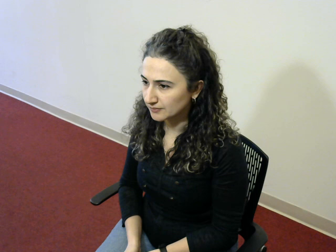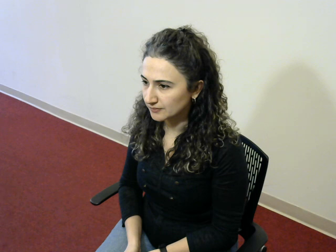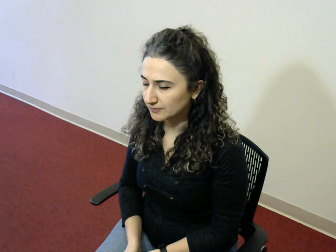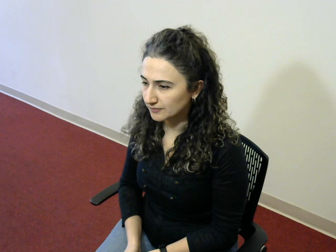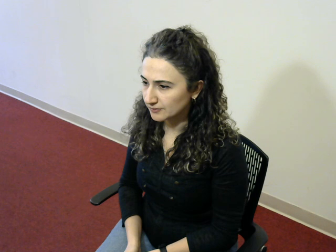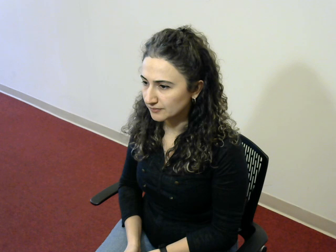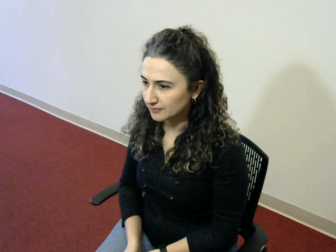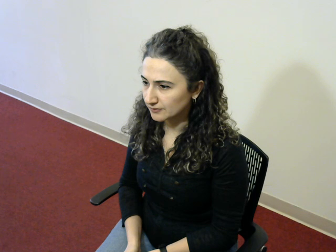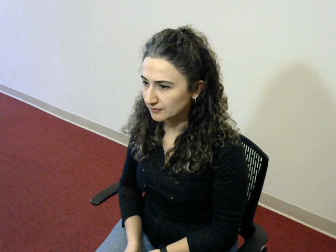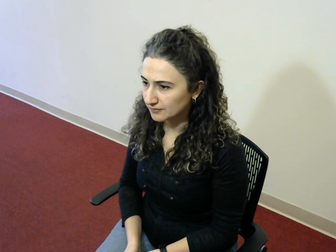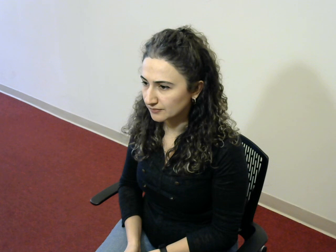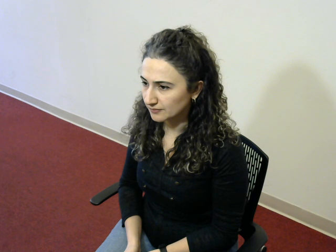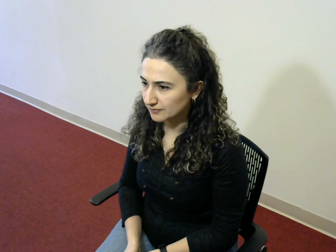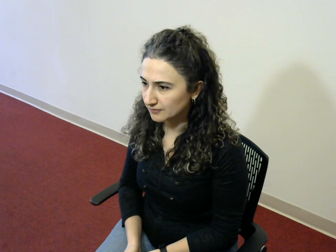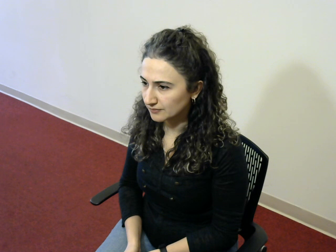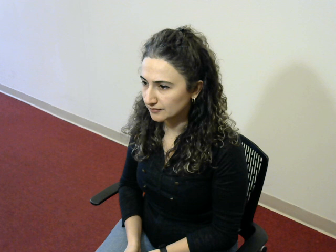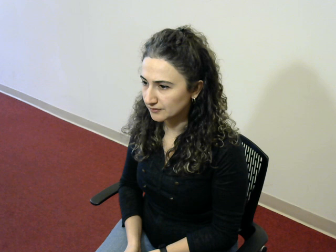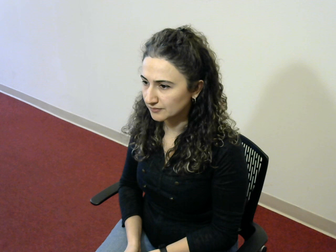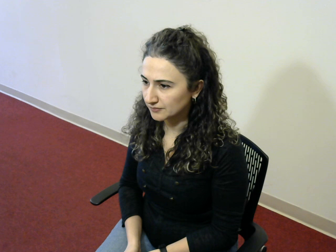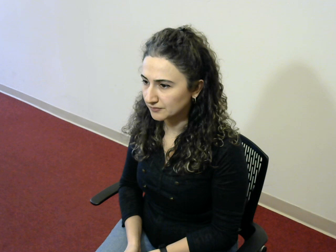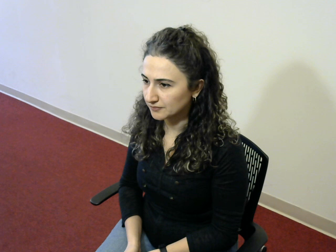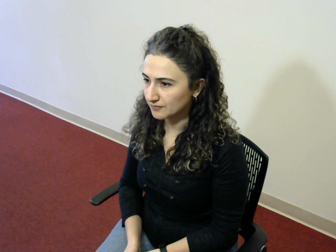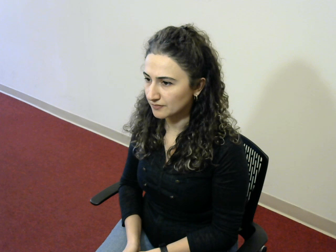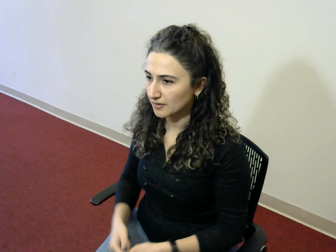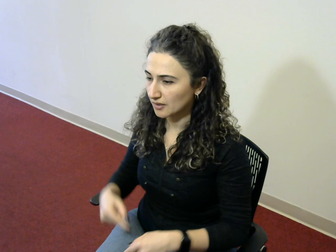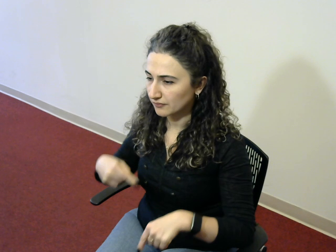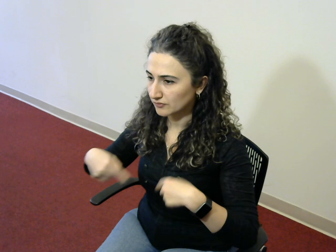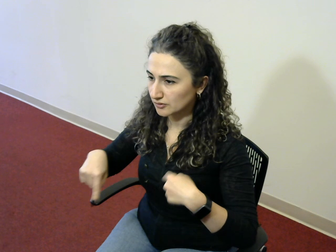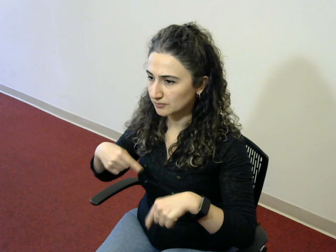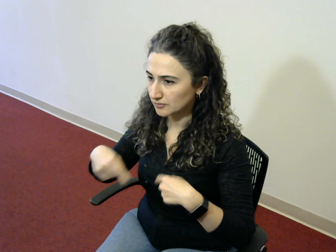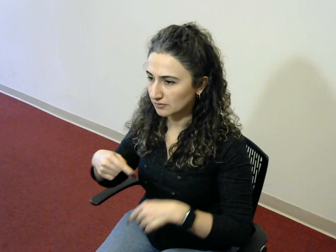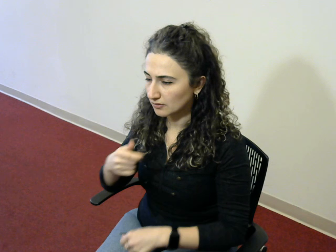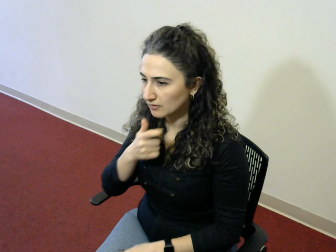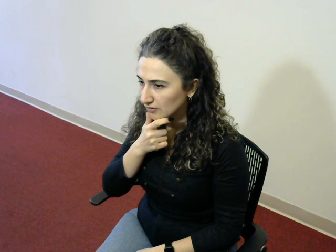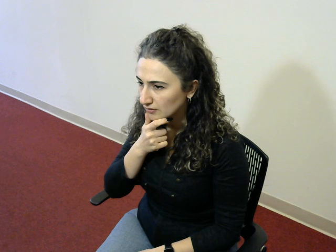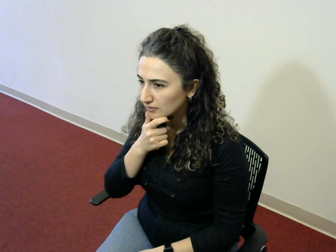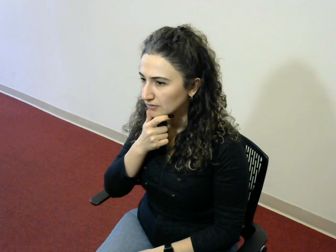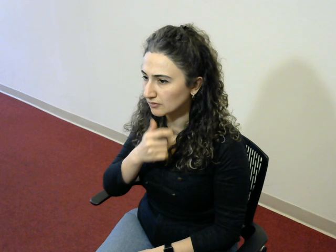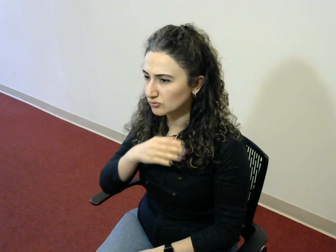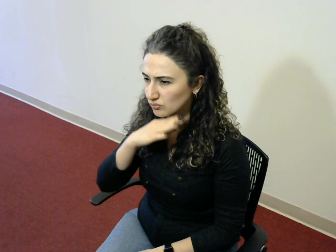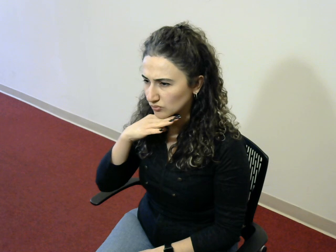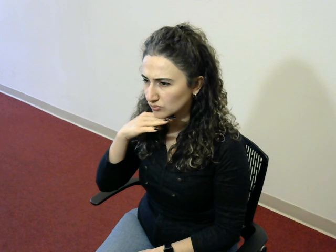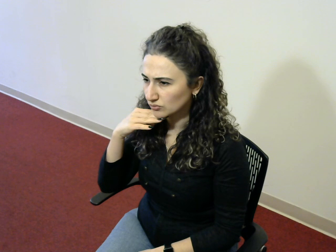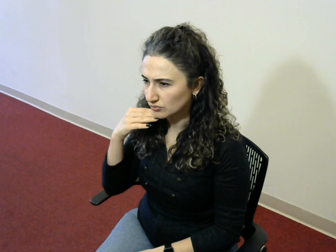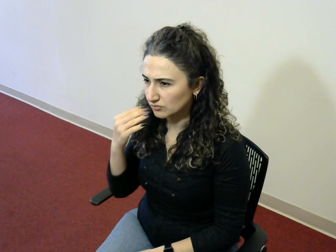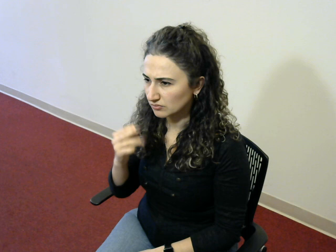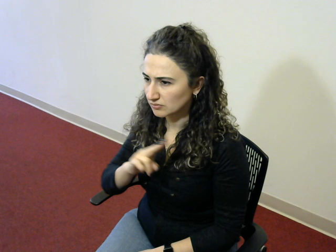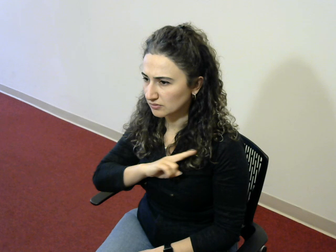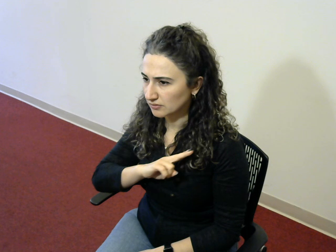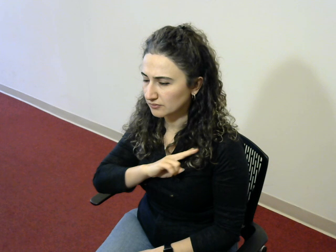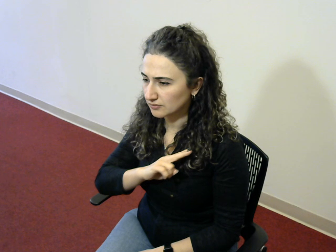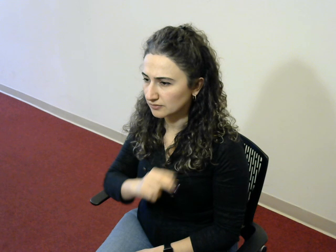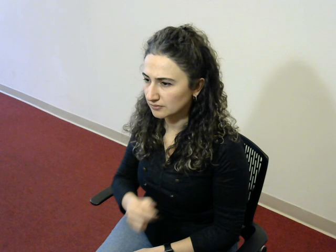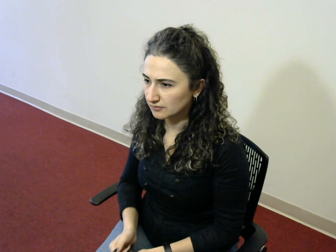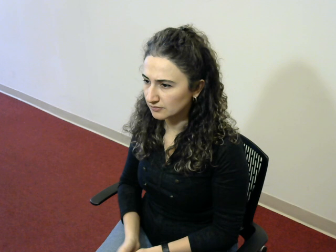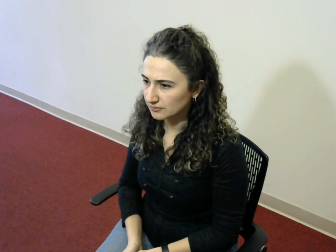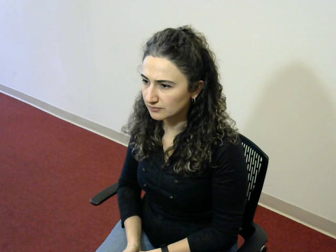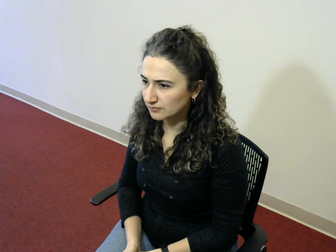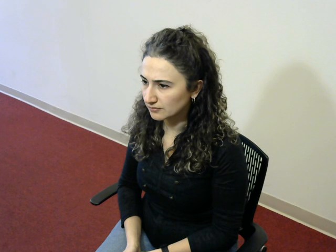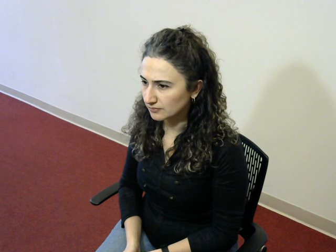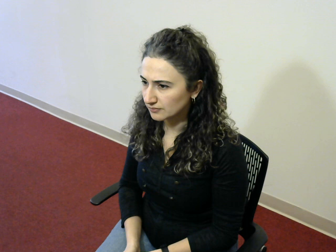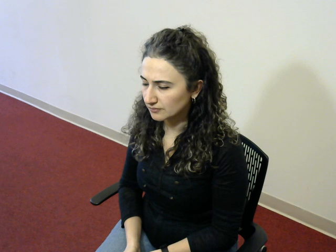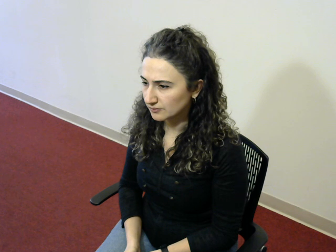Futbol izləməyi çox sevirəm